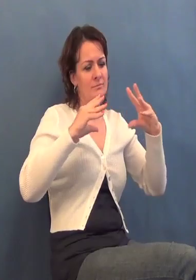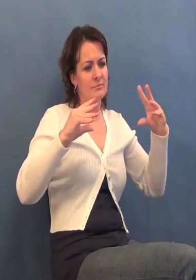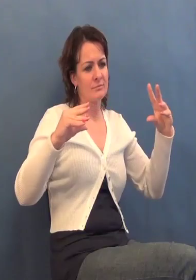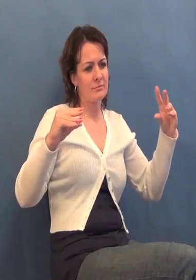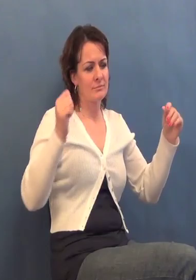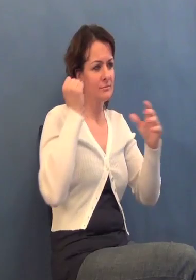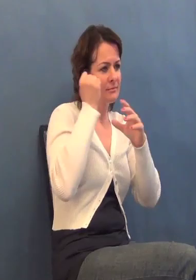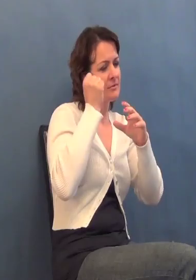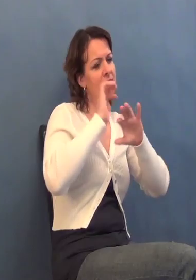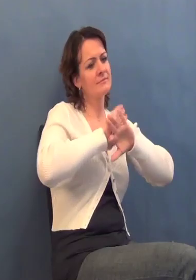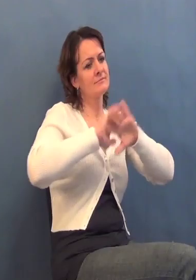Nie uderzyli toporem.